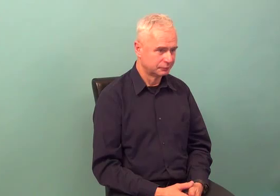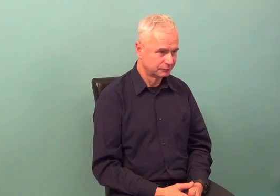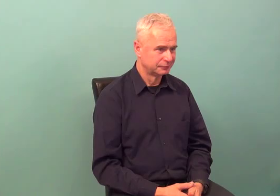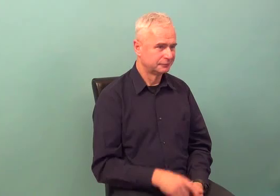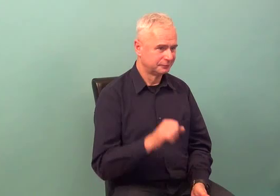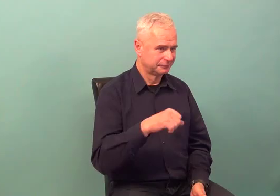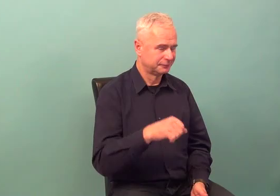Tak.